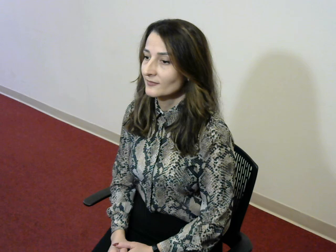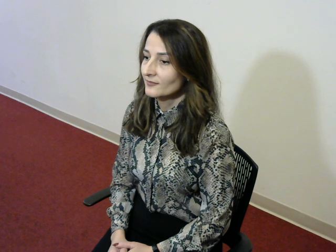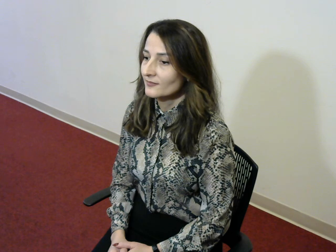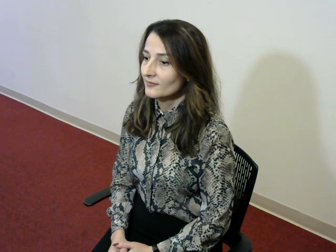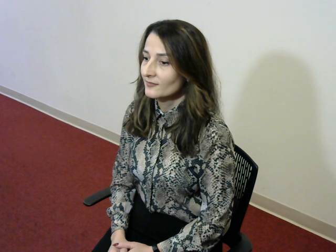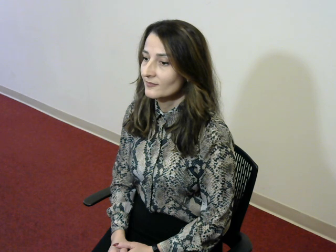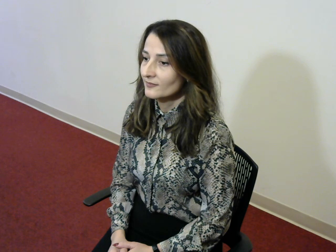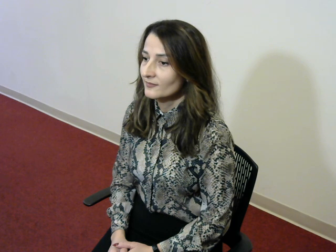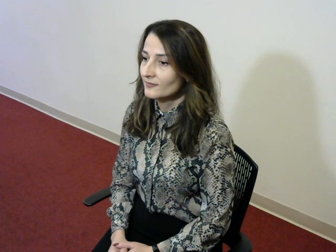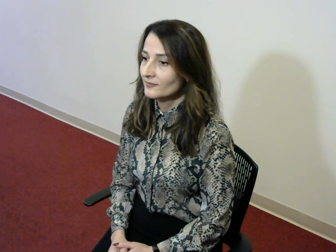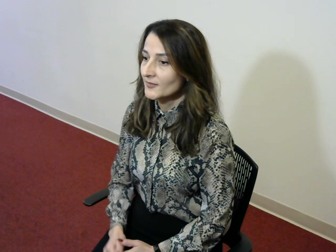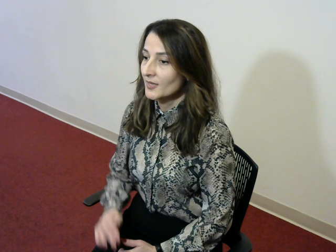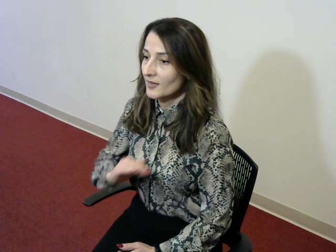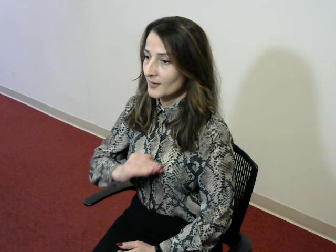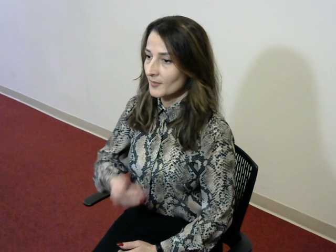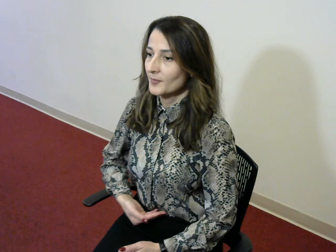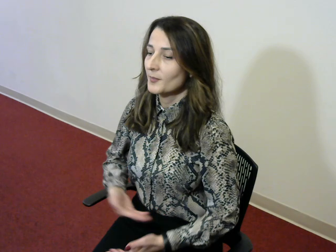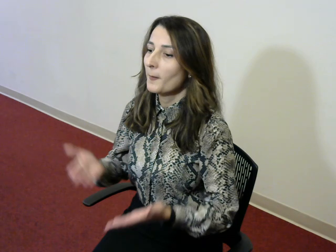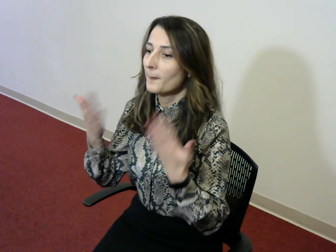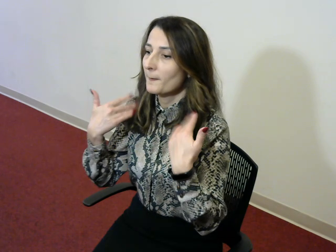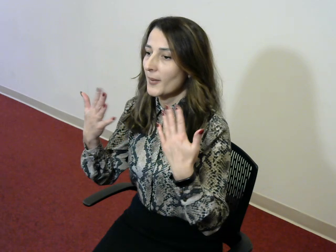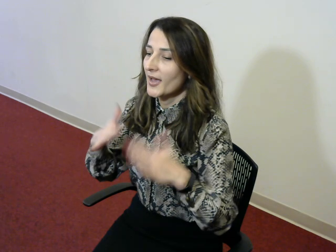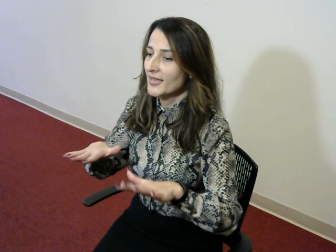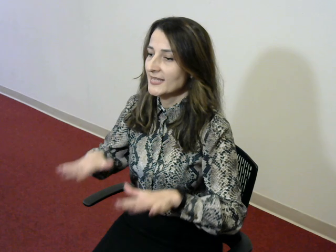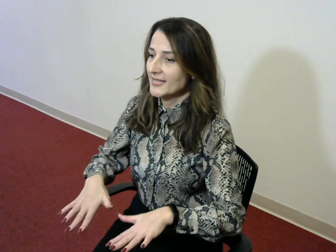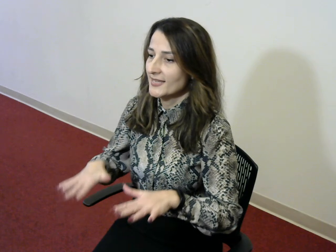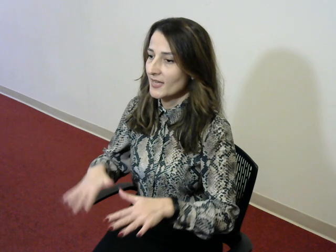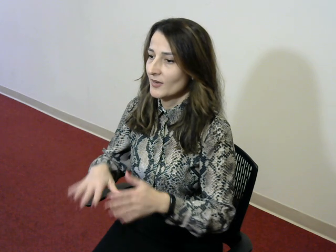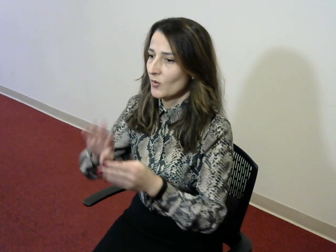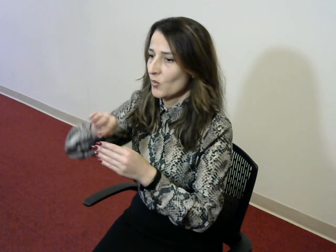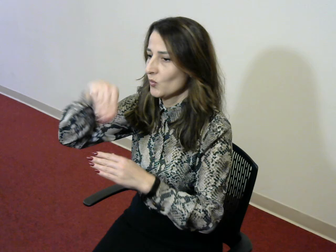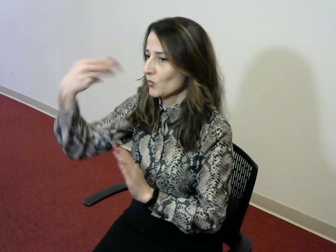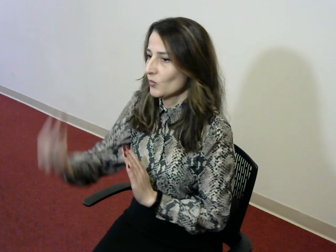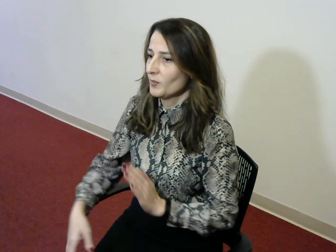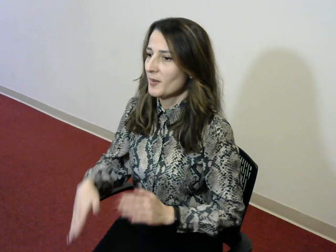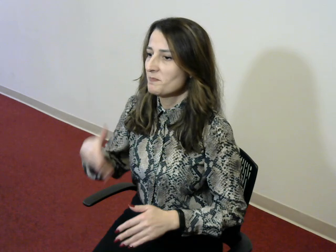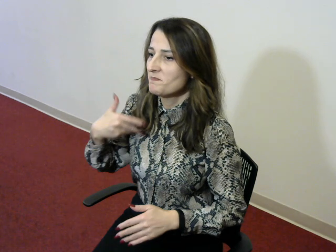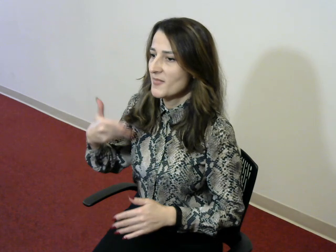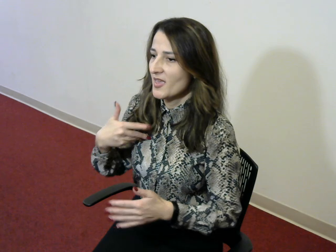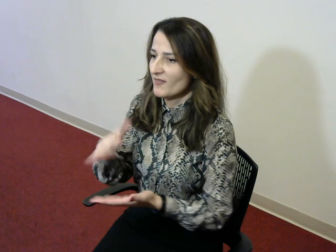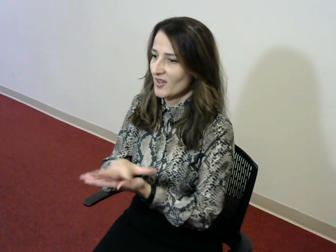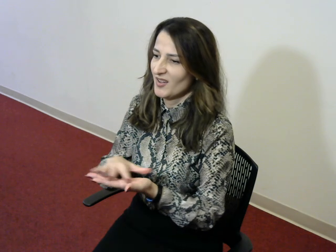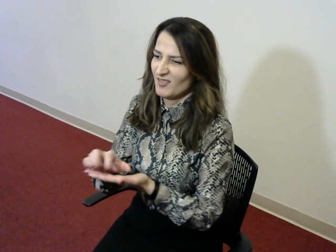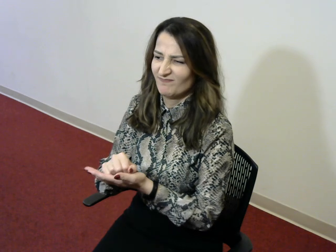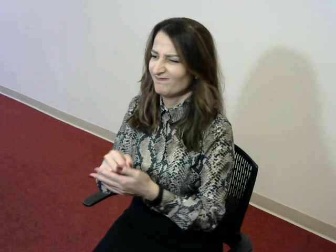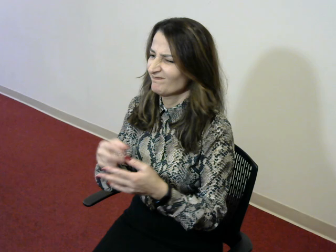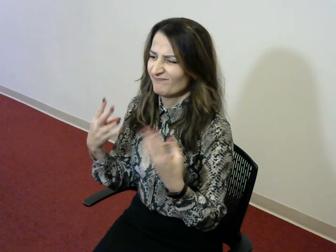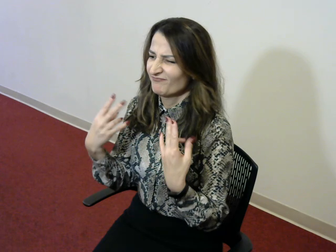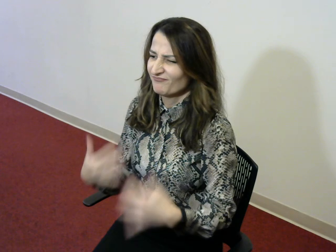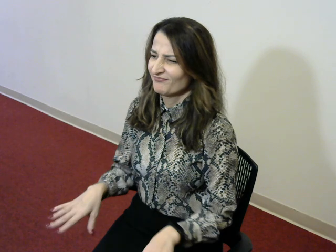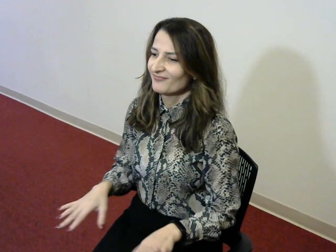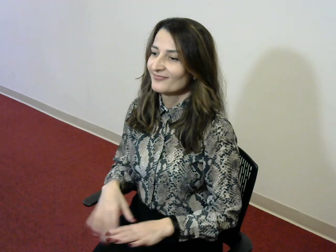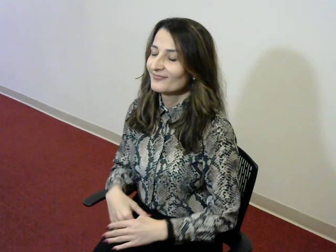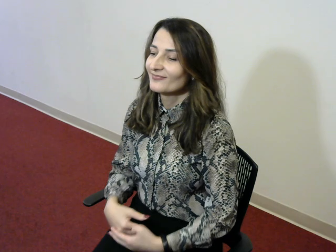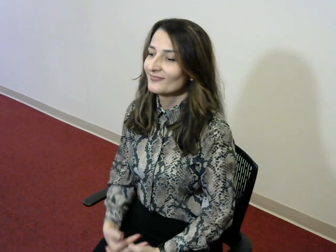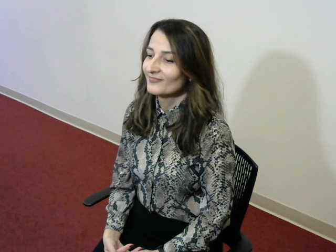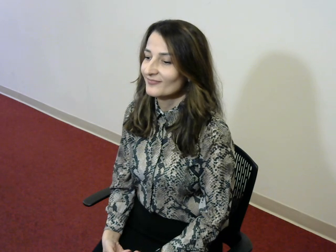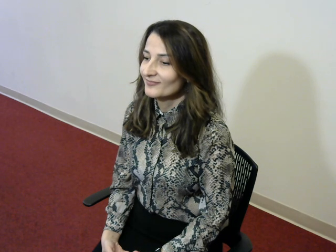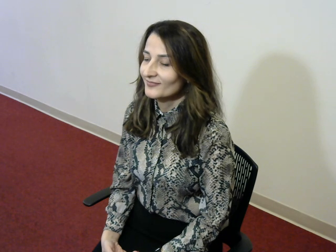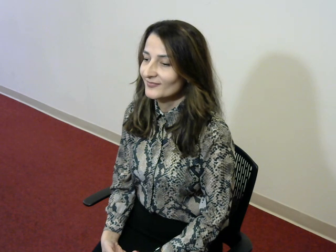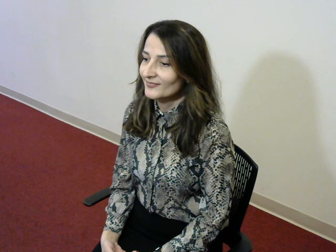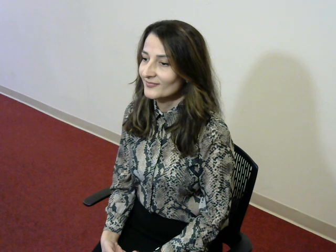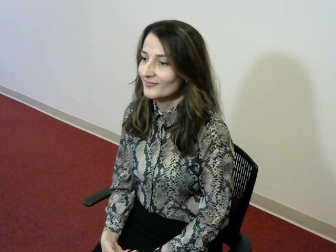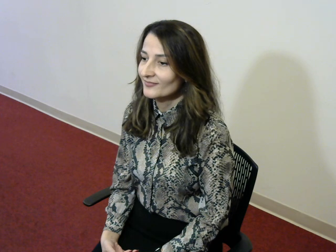Bağda yerə düşən meyvələr xarab olmuşdu